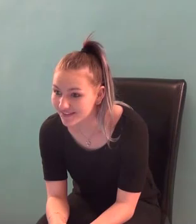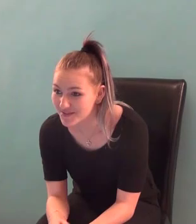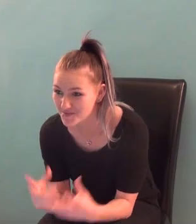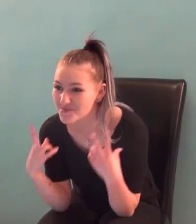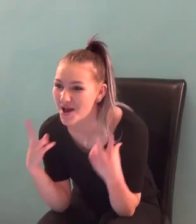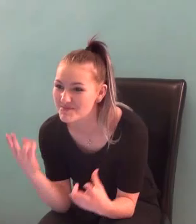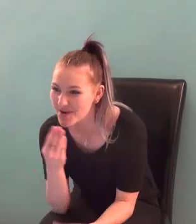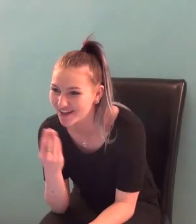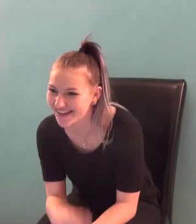Mam urlop nad morzem.